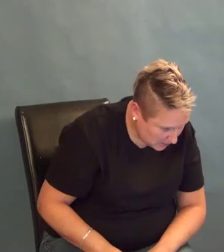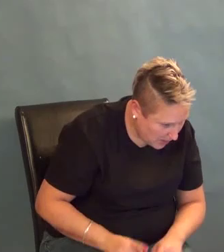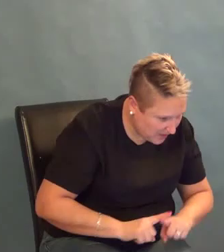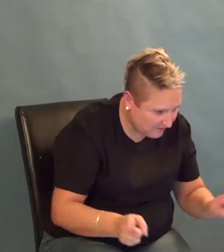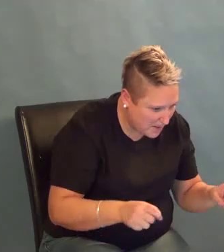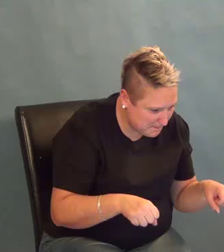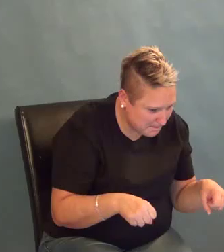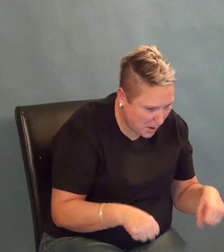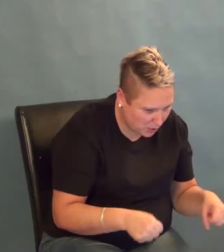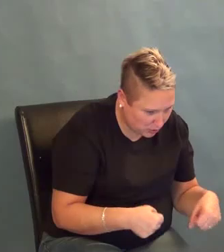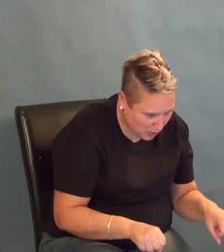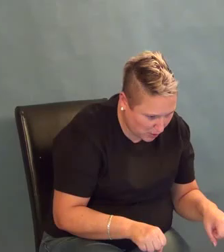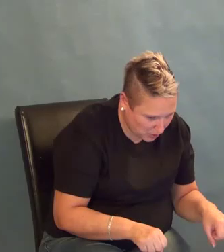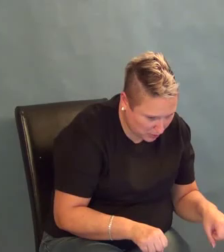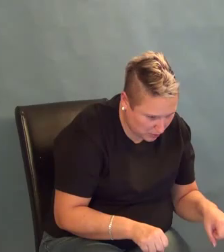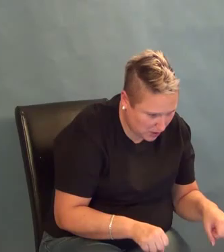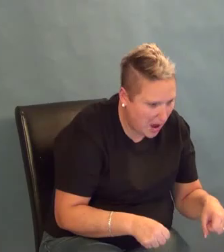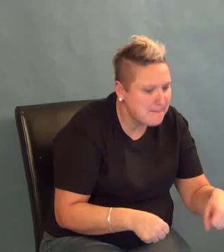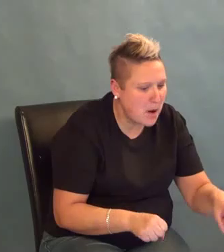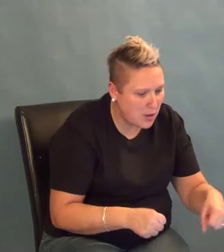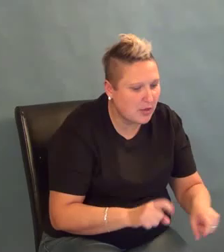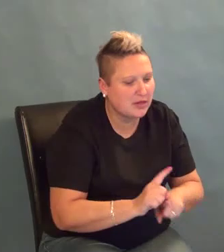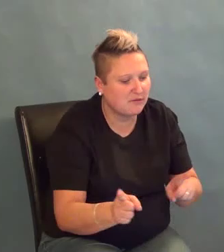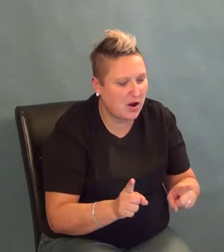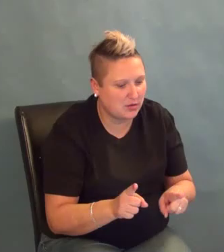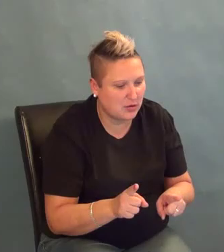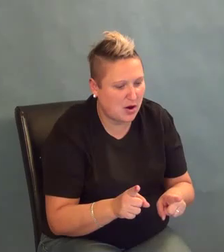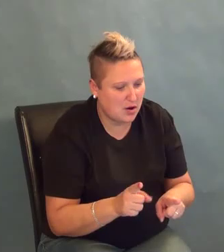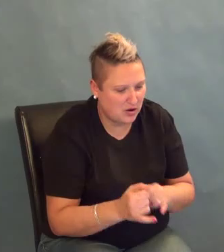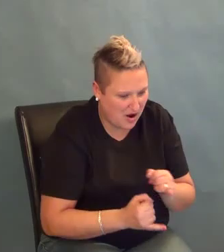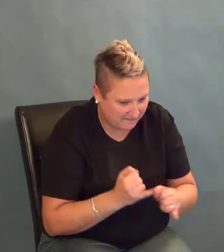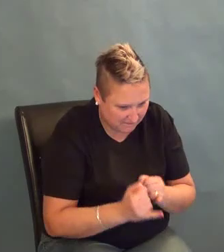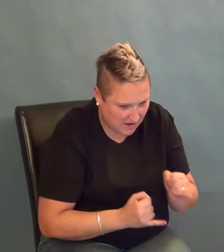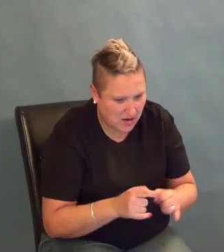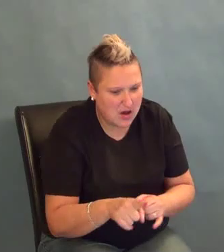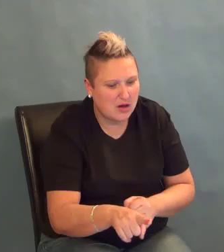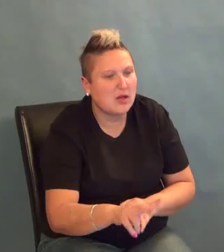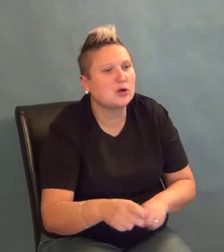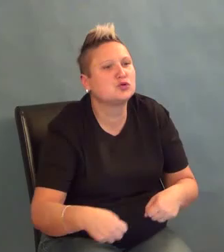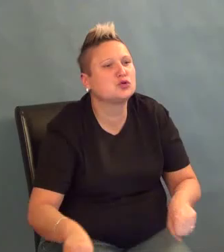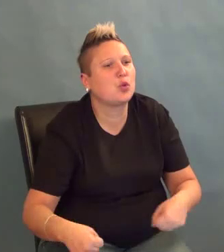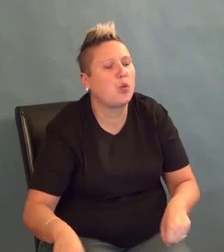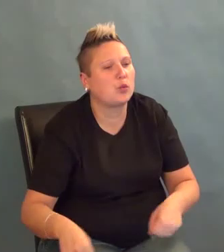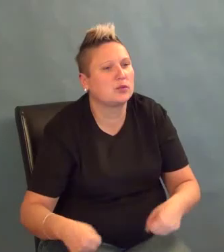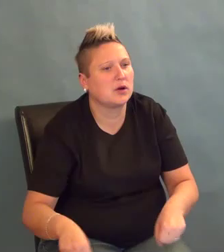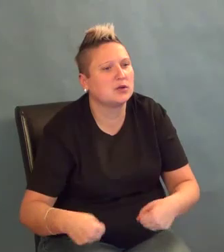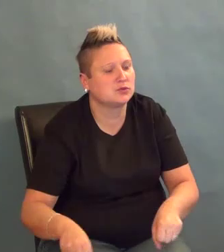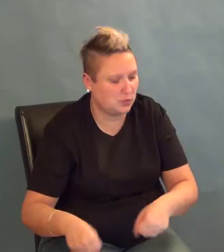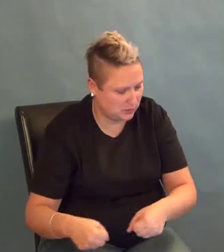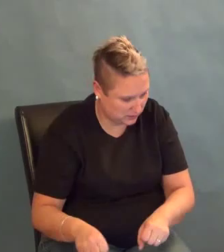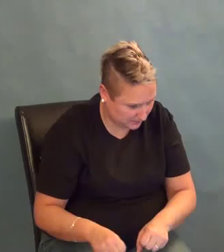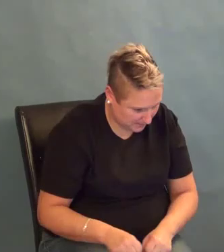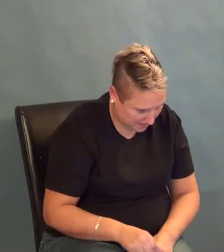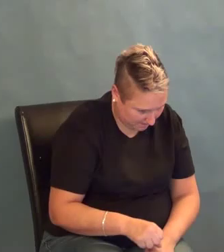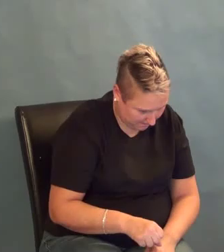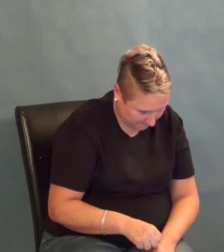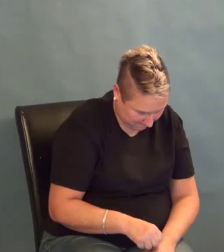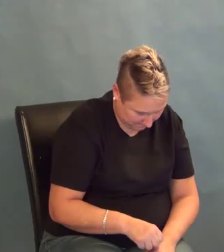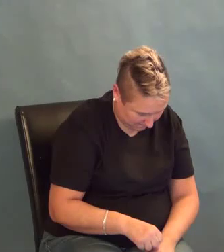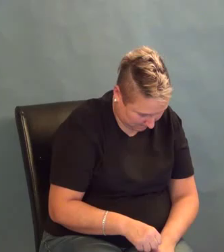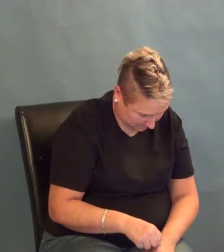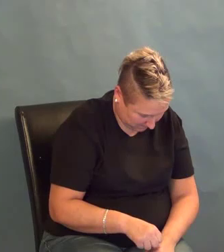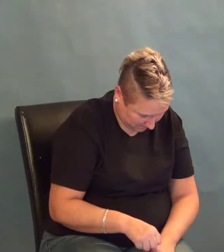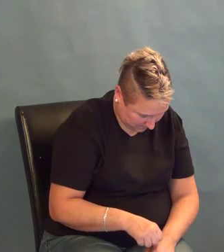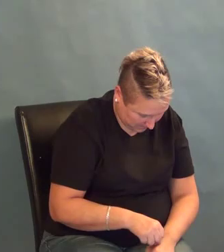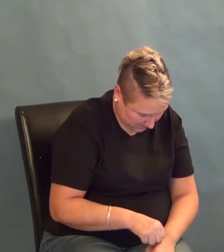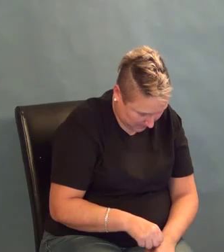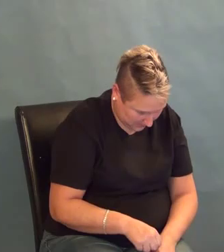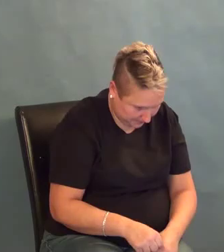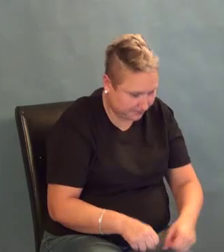Zabroniona jest jazda na motorze, na motorowerze i na skuterze.